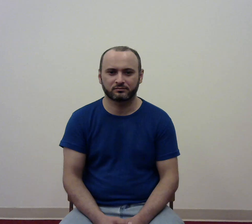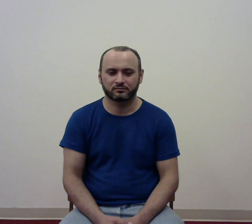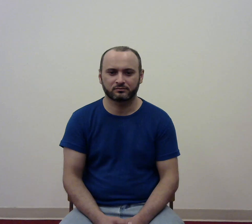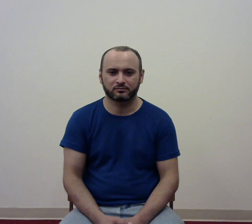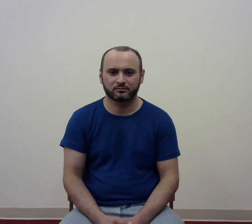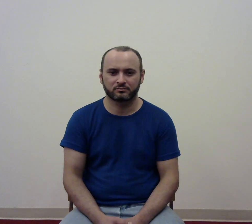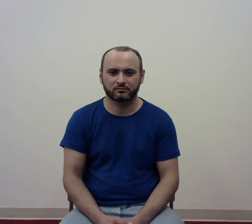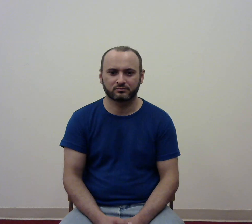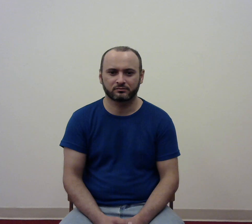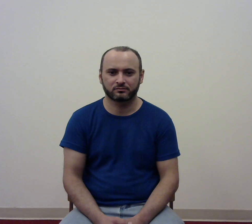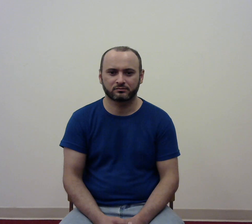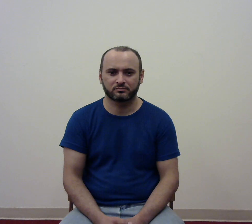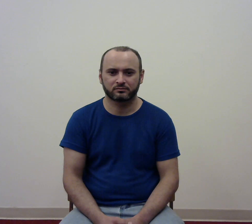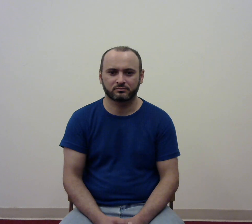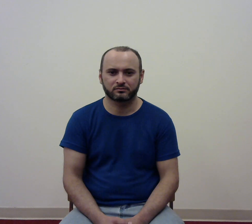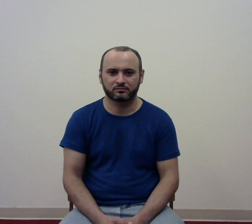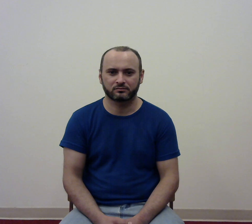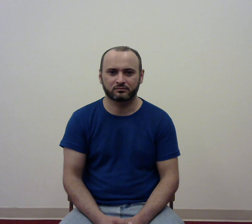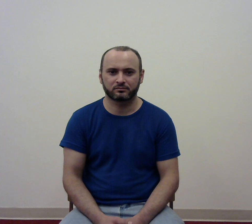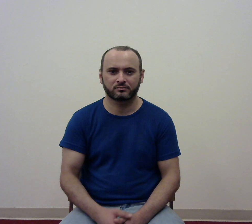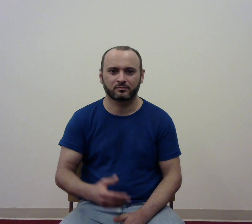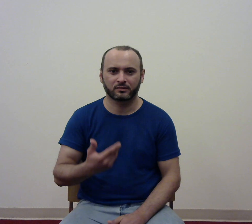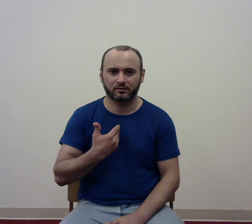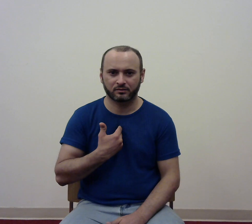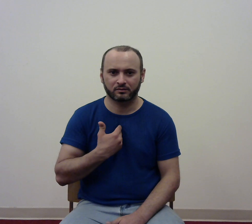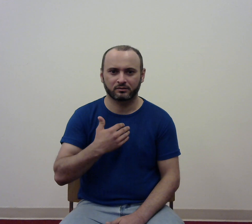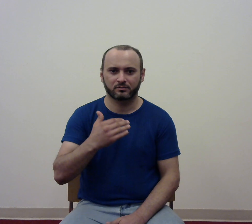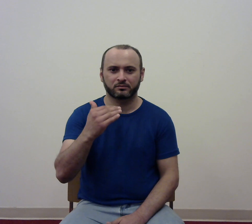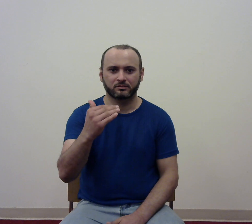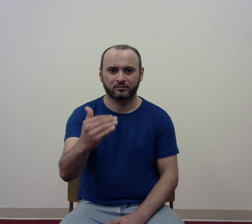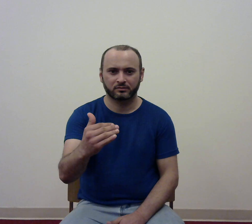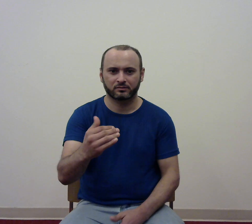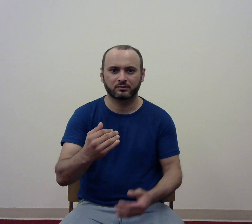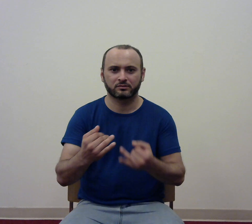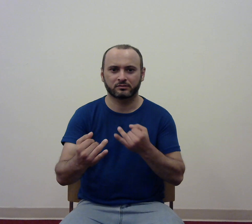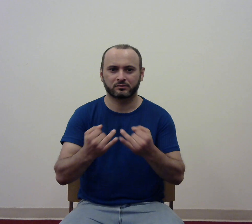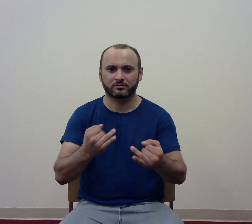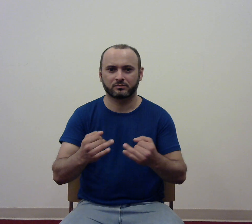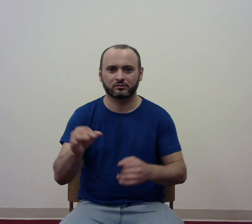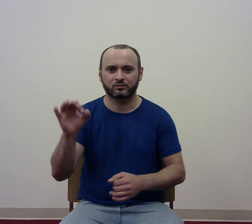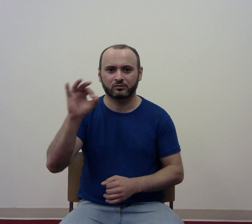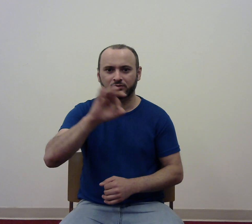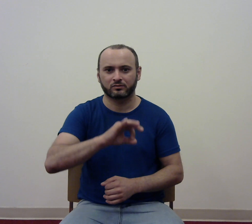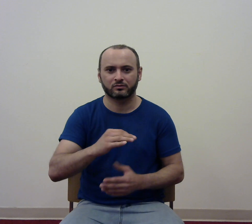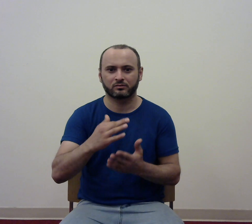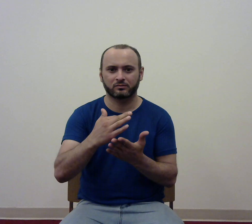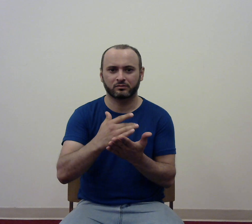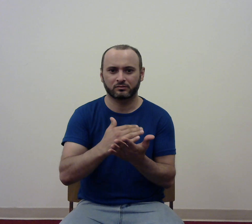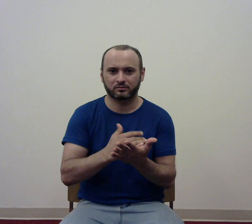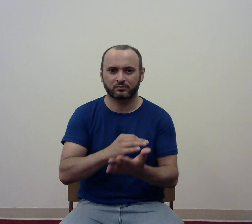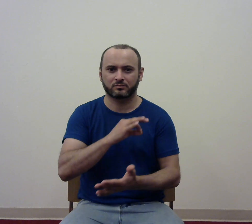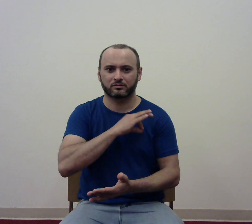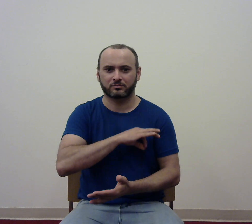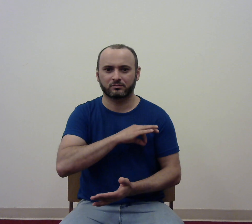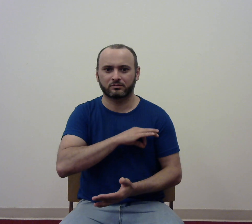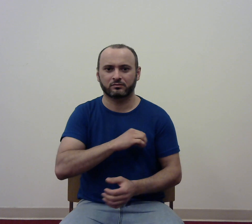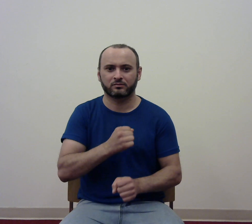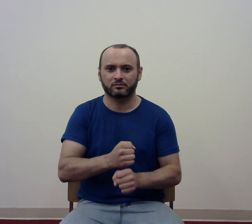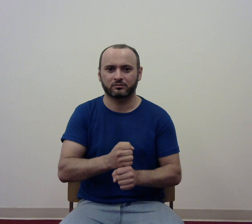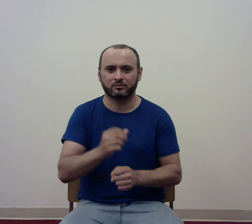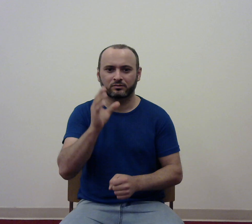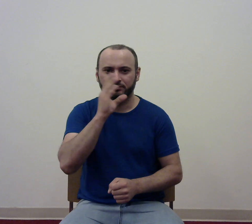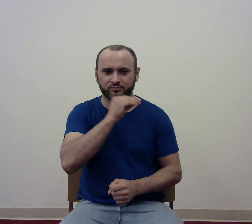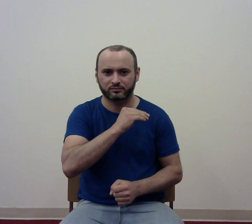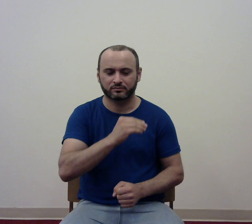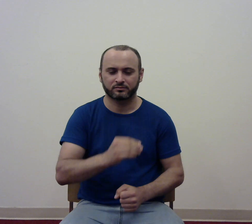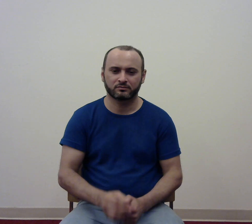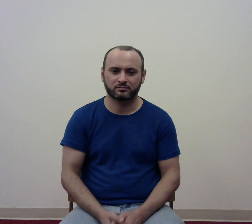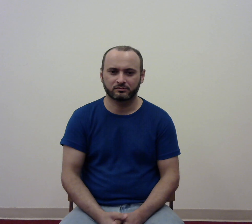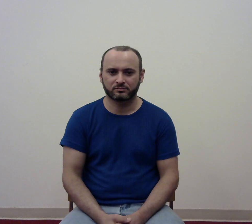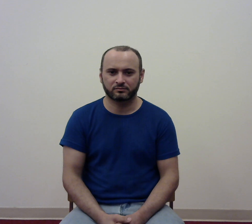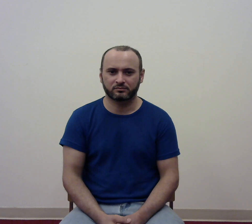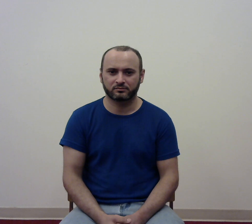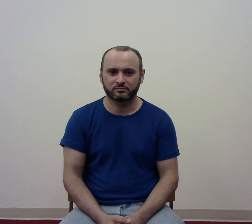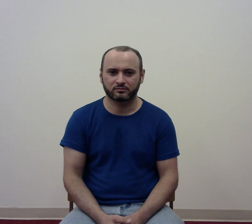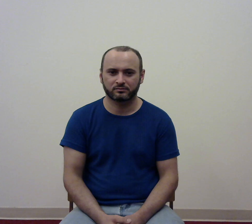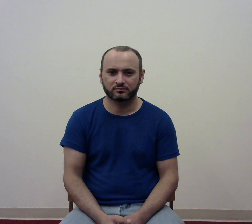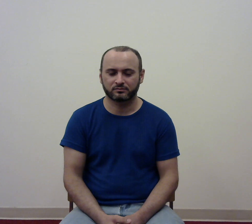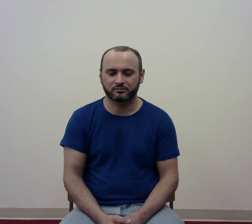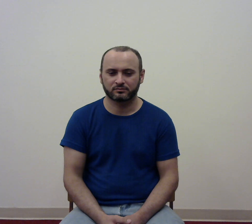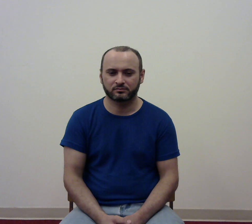Mən sizinlə danışmaq üçün proqramdan istifadə edə bilərəm